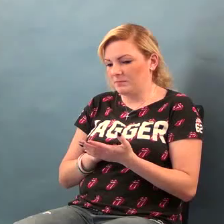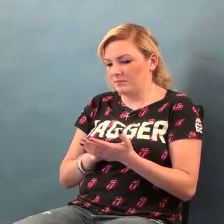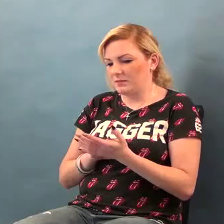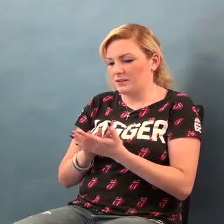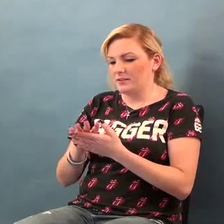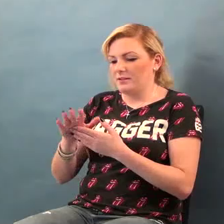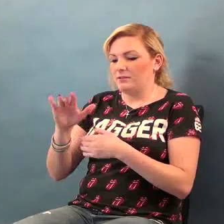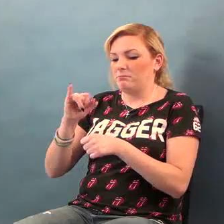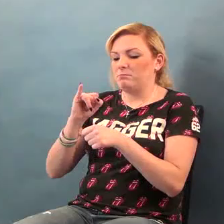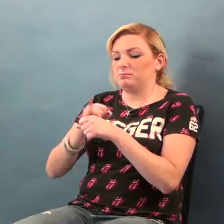Dobrze wiesz, jaka ja jestem.